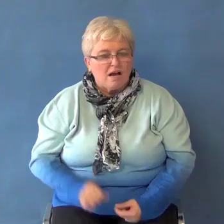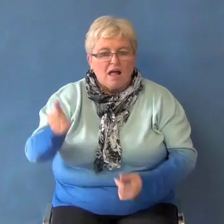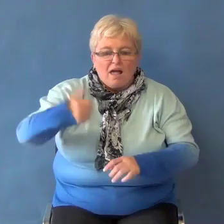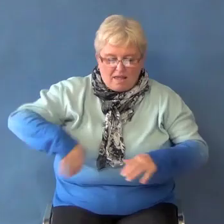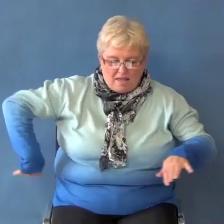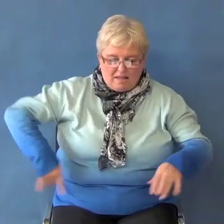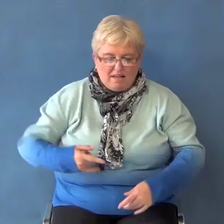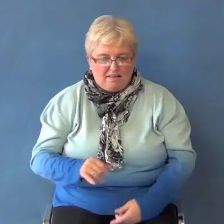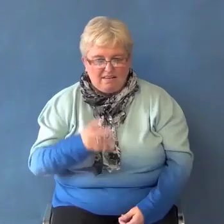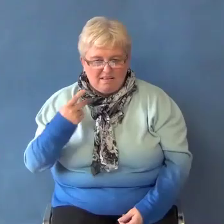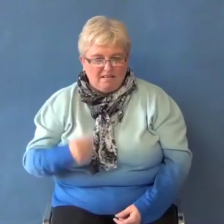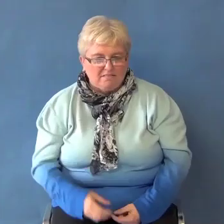To nie jest bilard tylko coś innego.